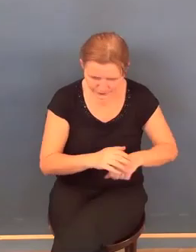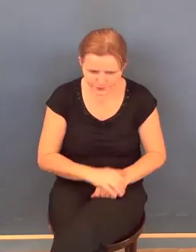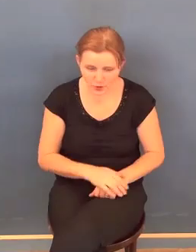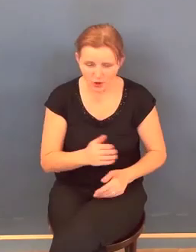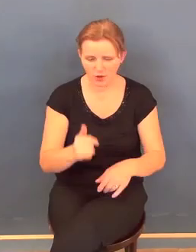Zostawmy to.